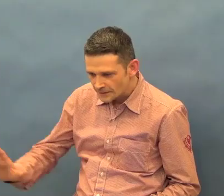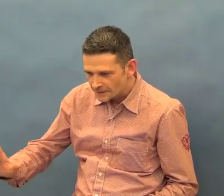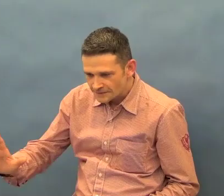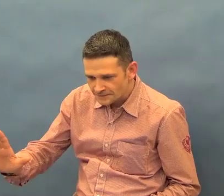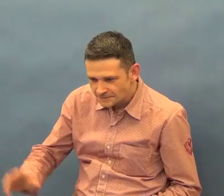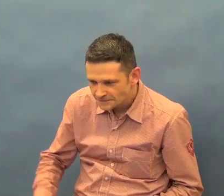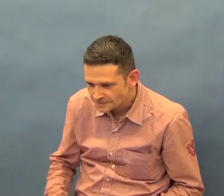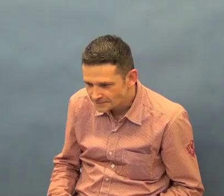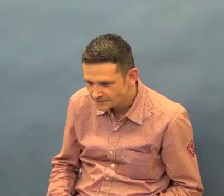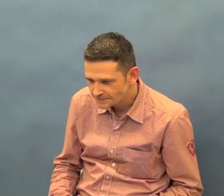Poczekaj.